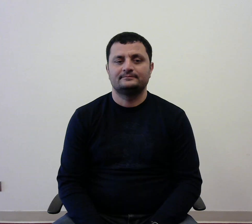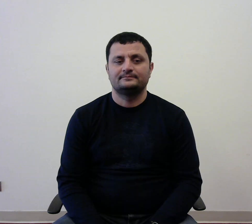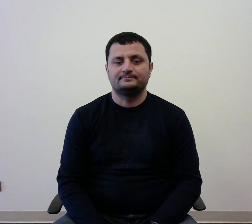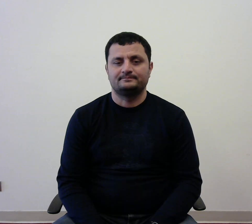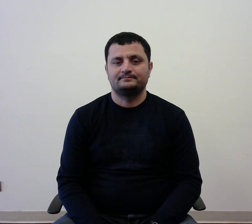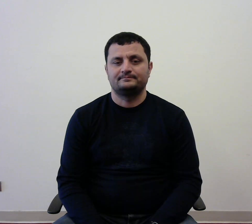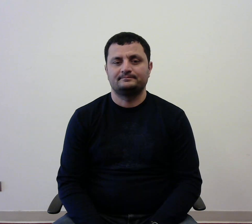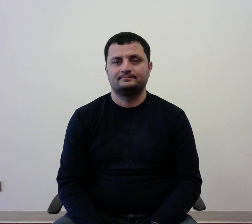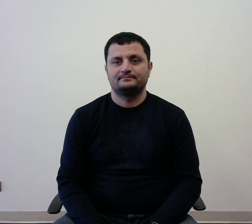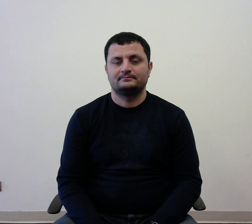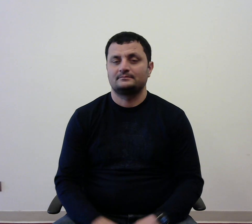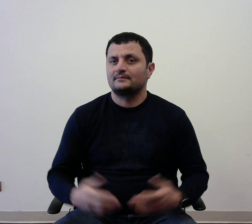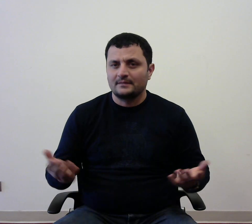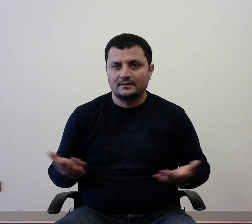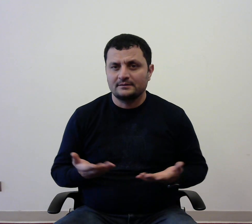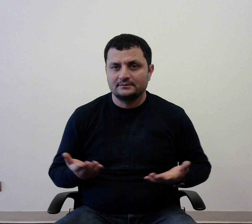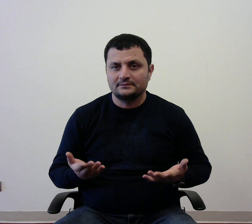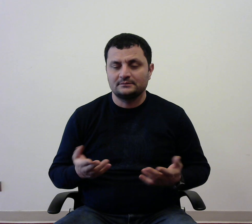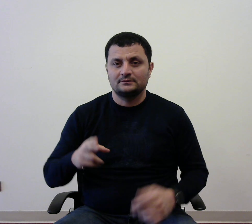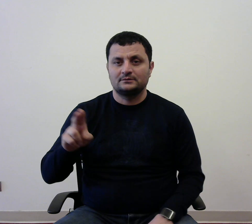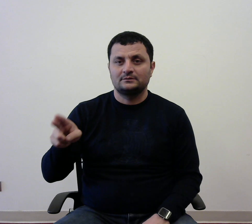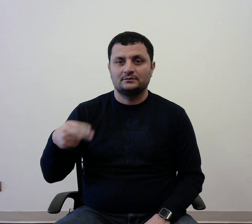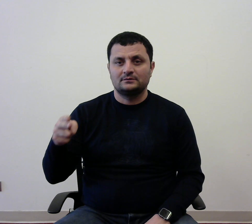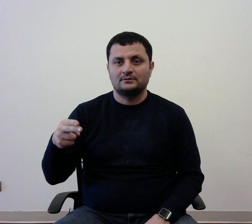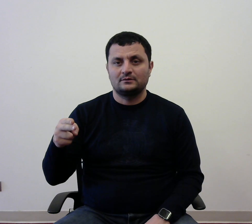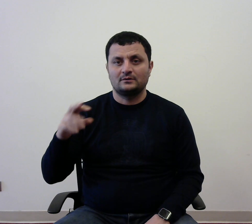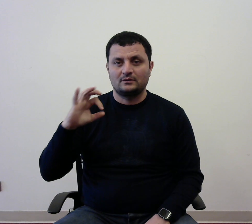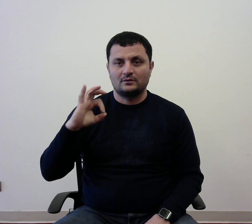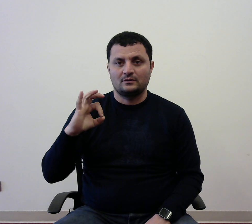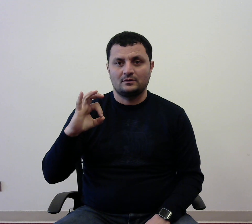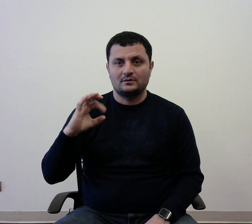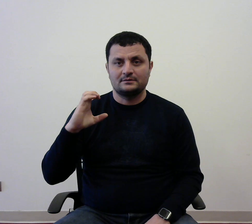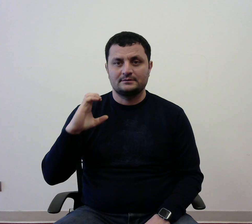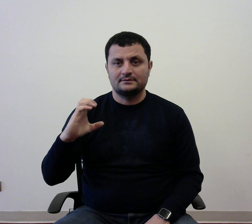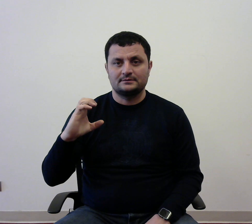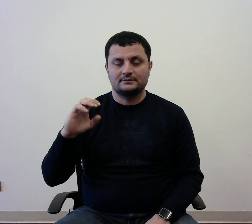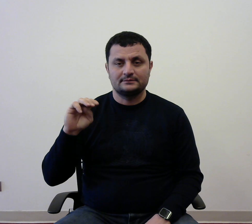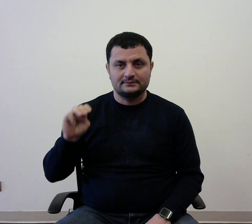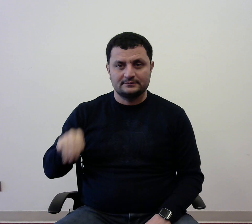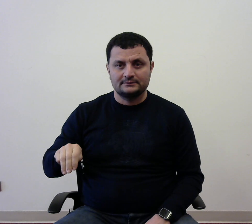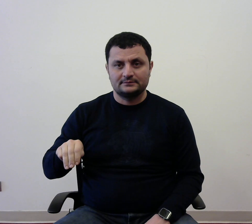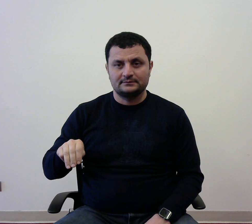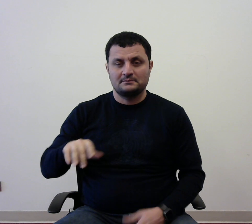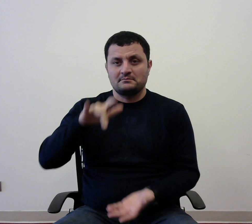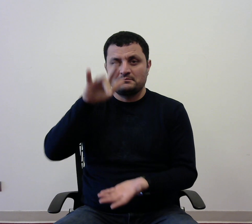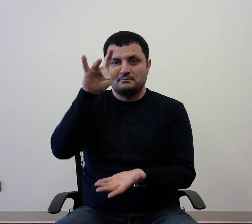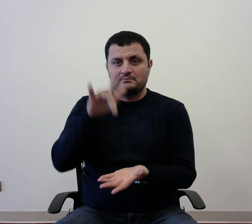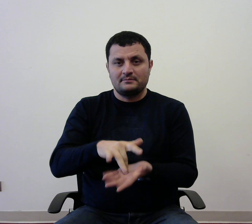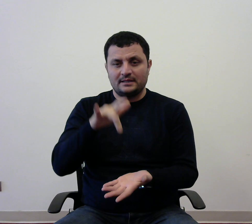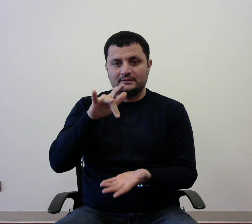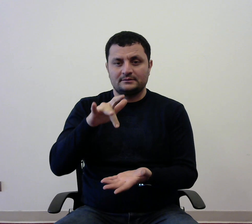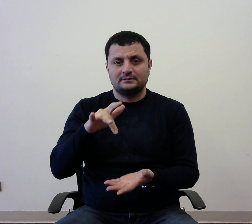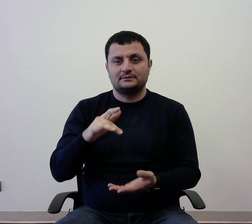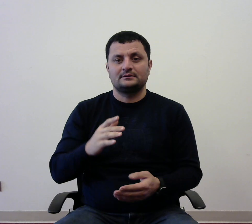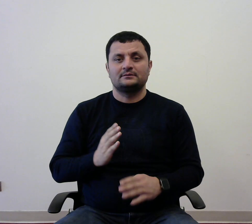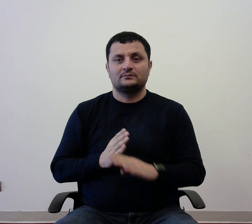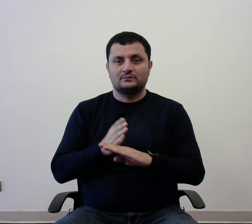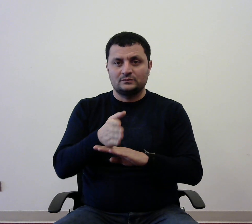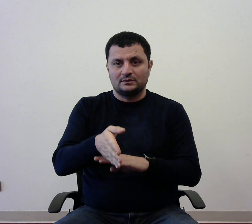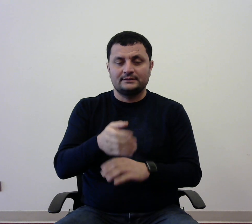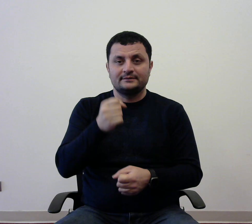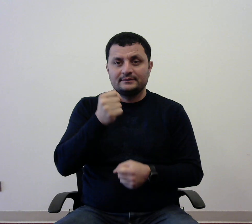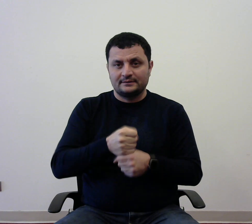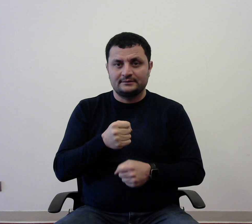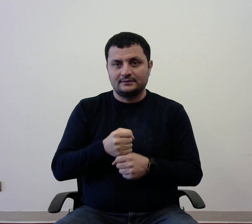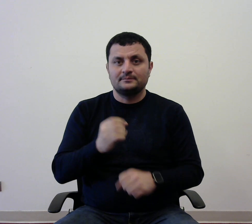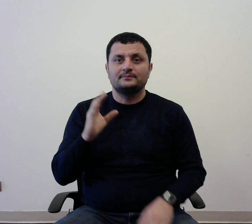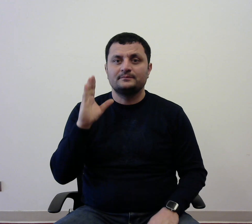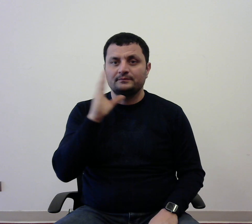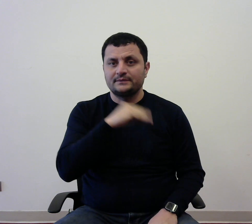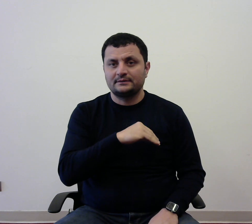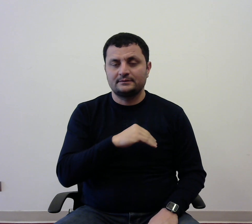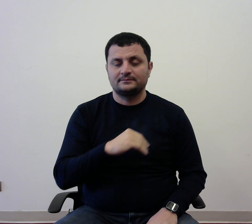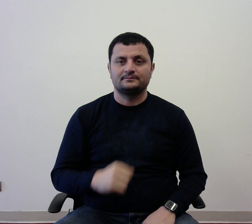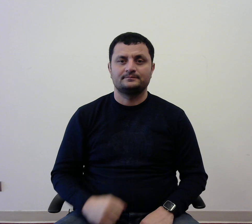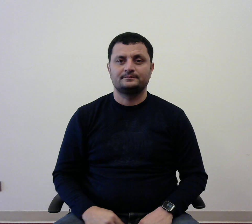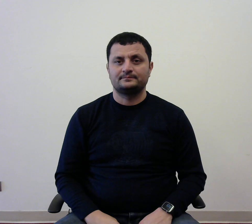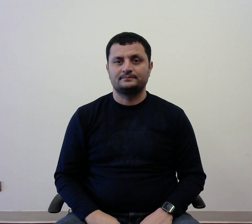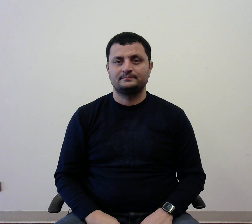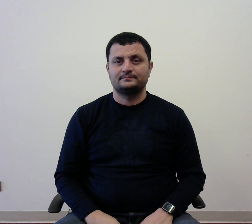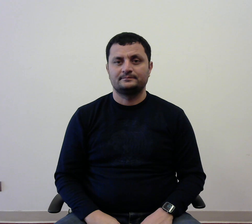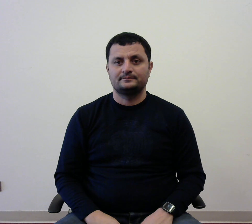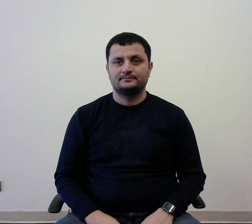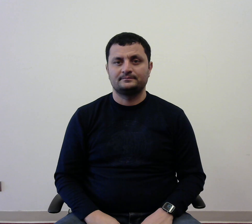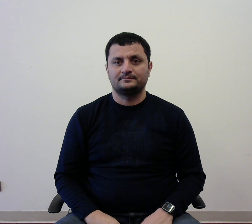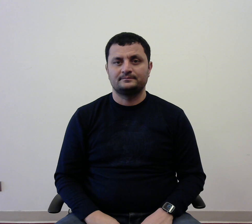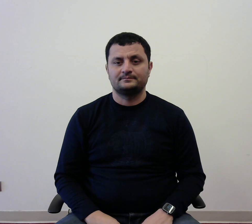Hansı DOST Mərkəzlərinə müraciət edə bilərəm?